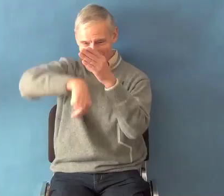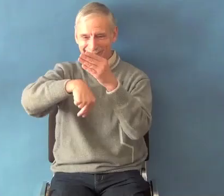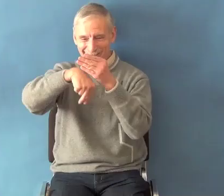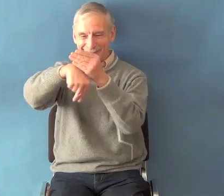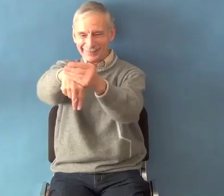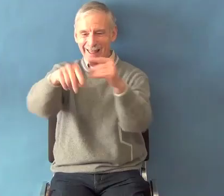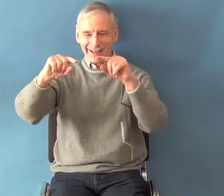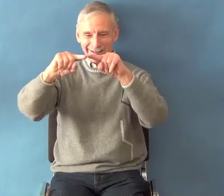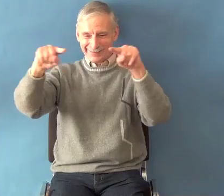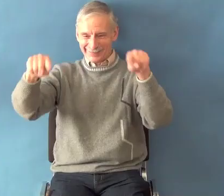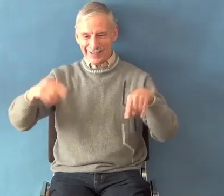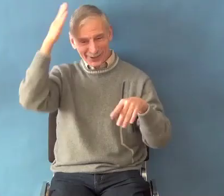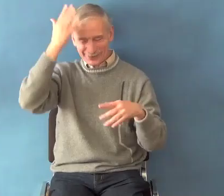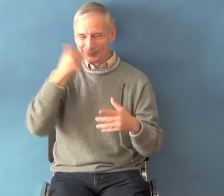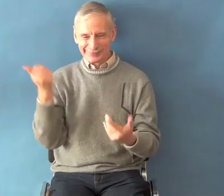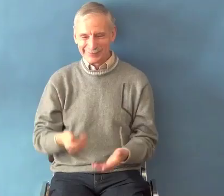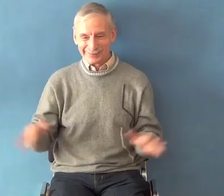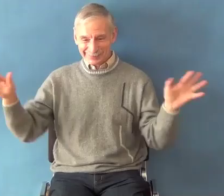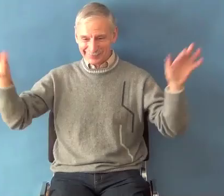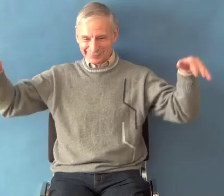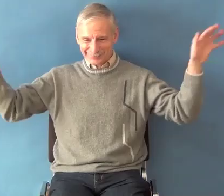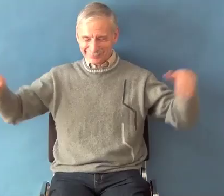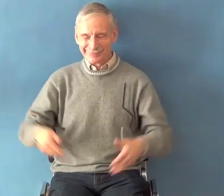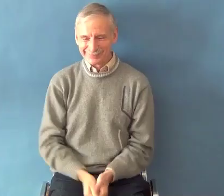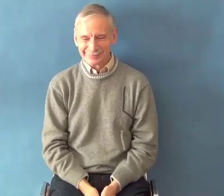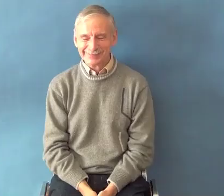Coś schowane w ubraniu, bez głowy, z powiewającymi rękawami.